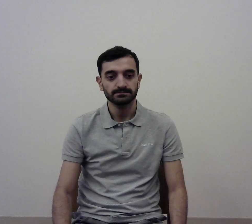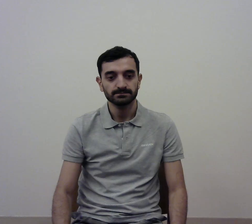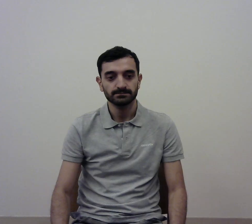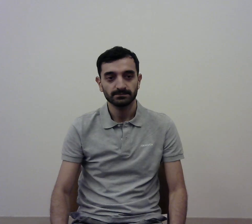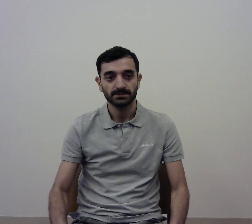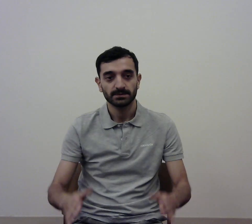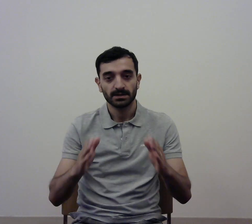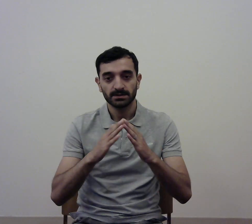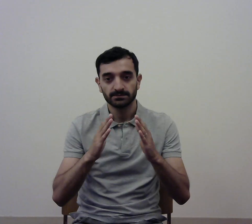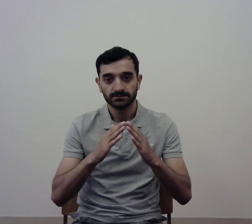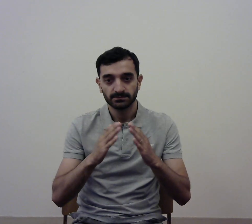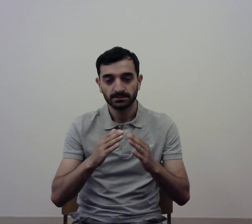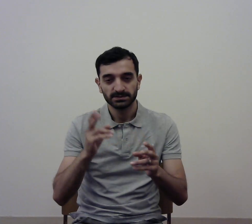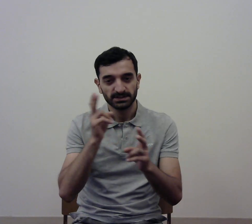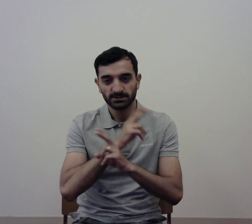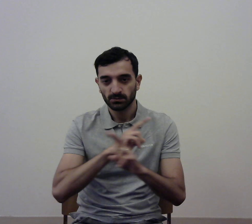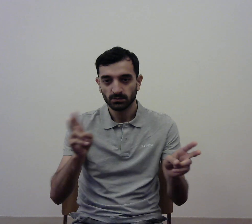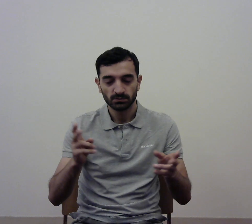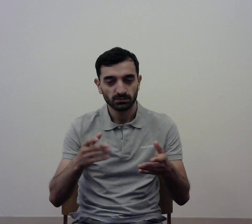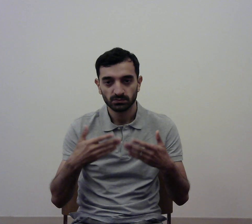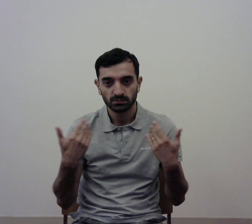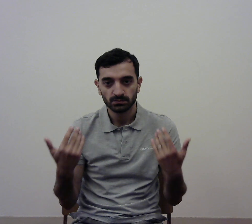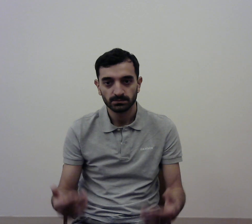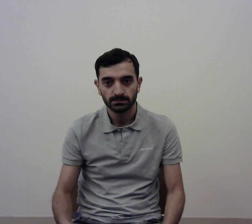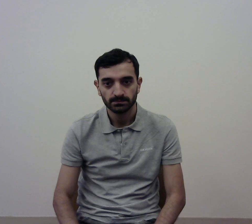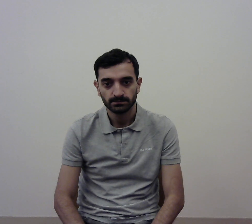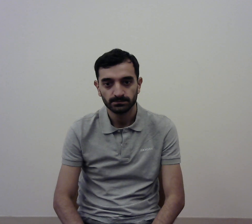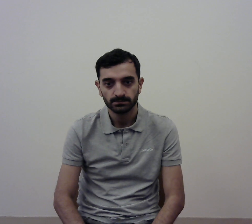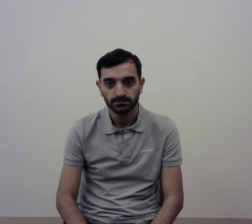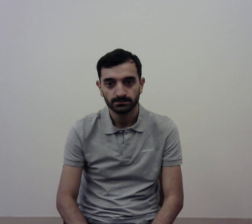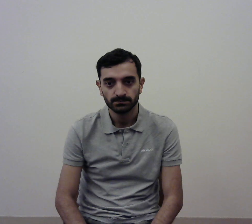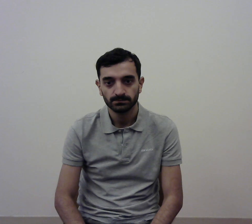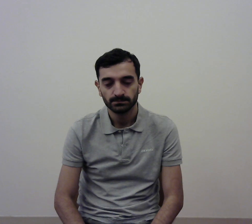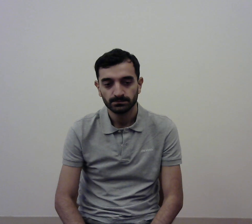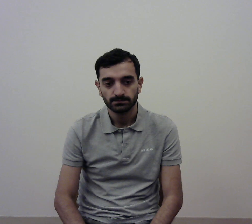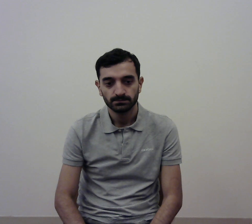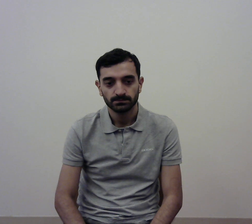Evdə heç kəs yoxdur